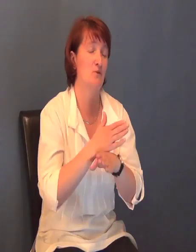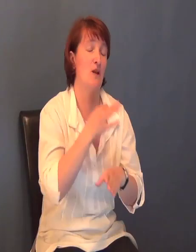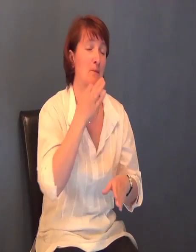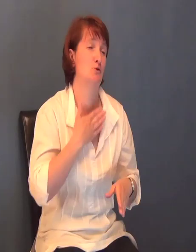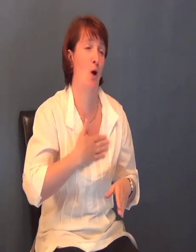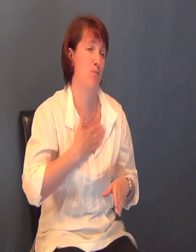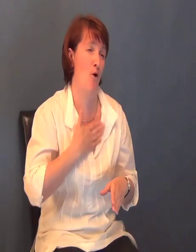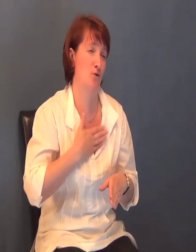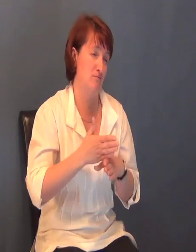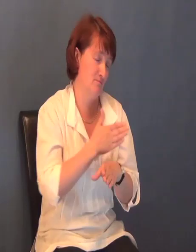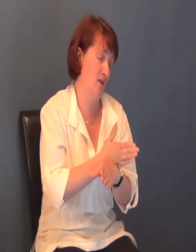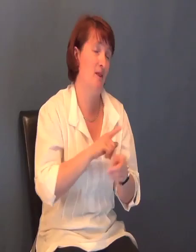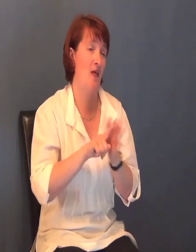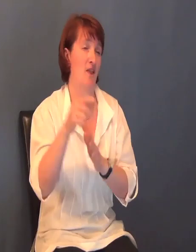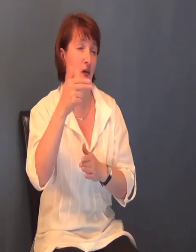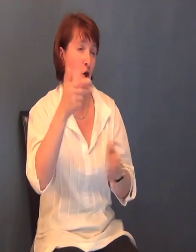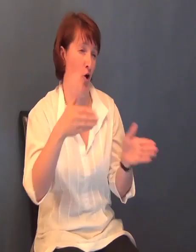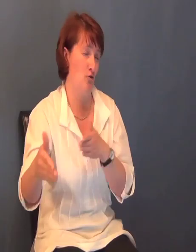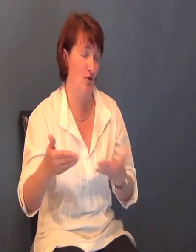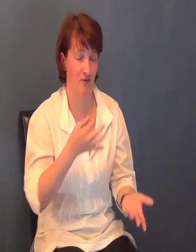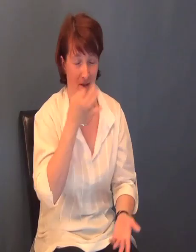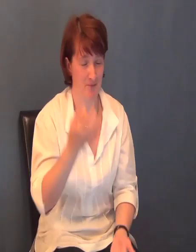Lepiej wcześniej, w sobotę, tak, żeby w niedzielę było gotowe.